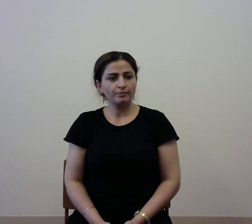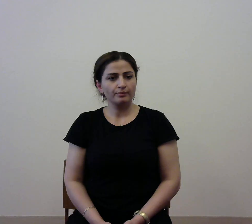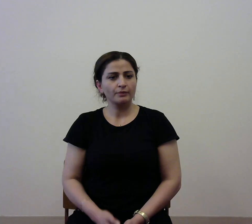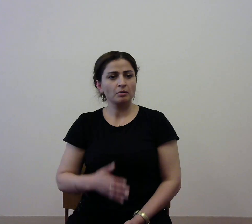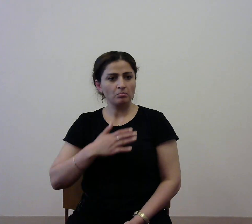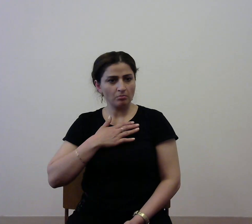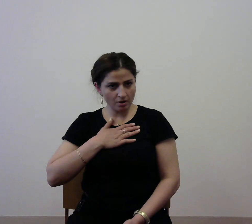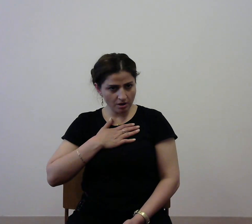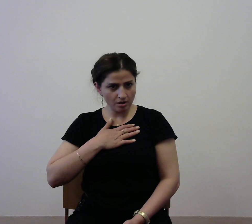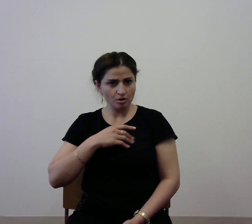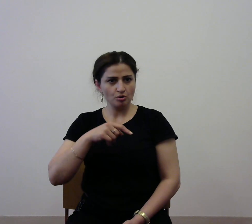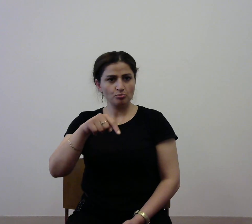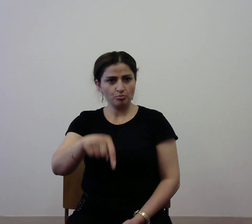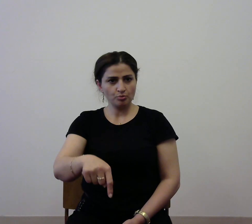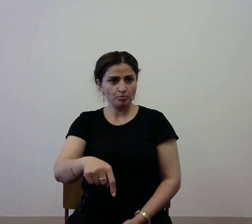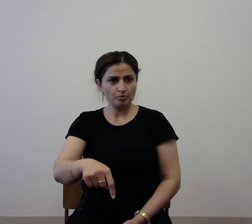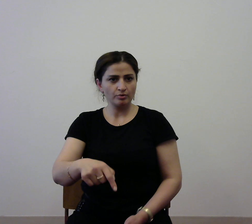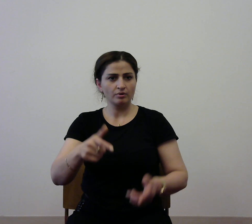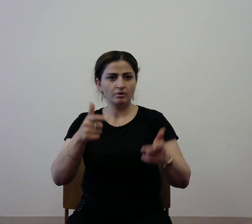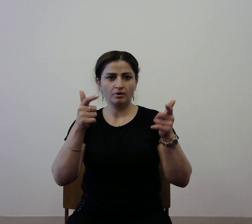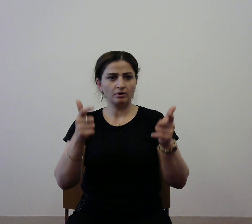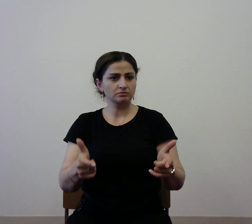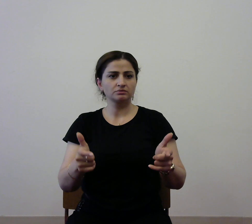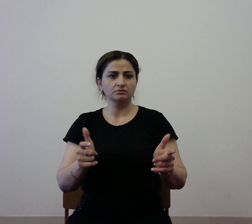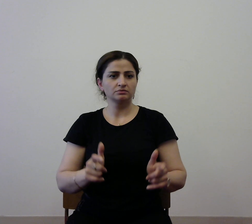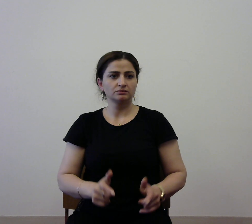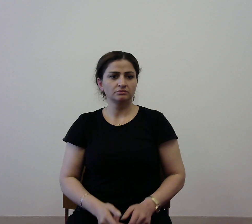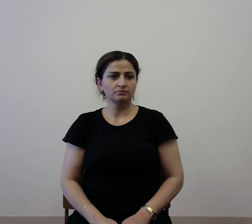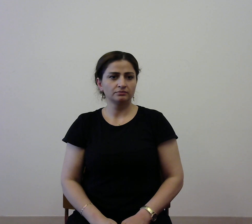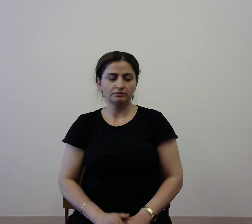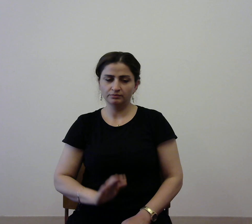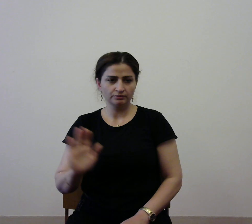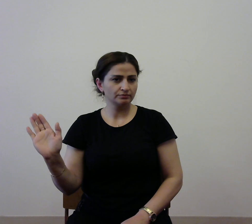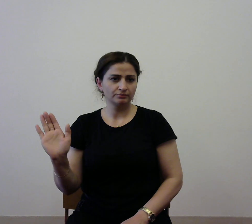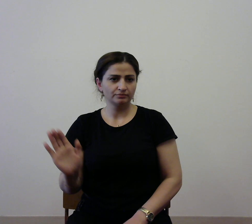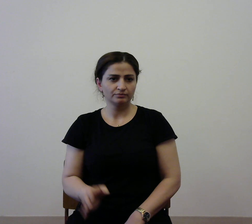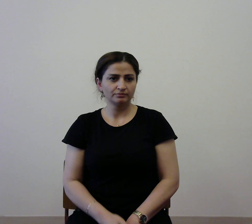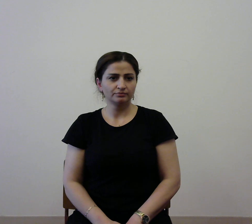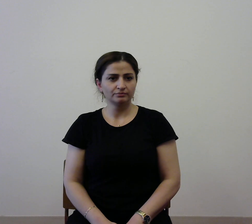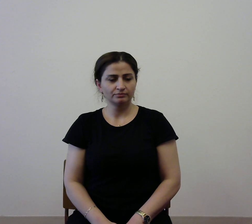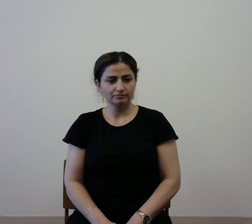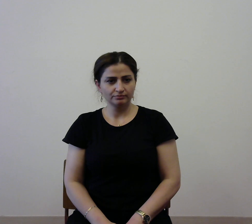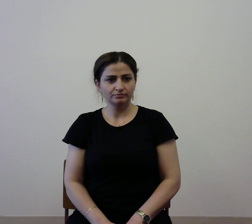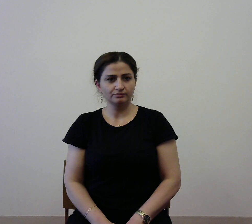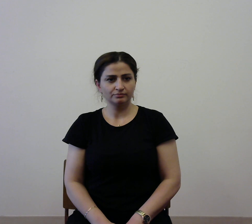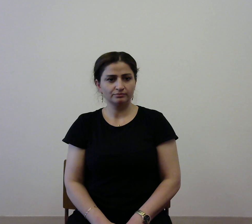Mən bununla razı deyiləm